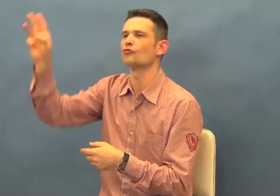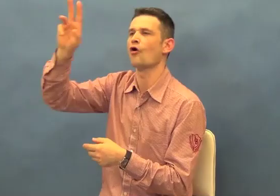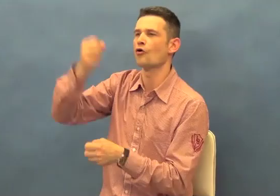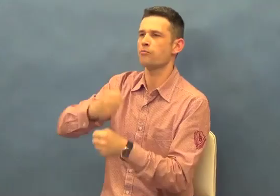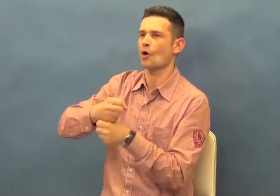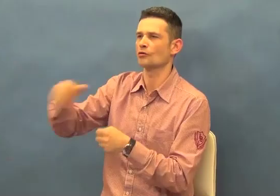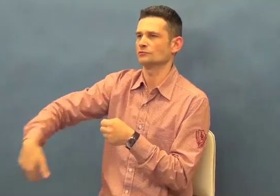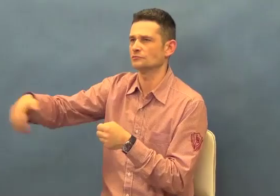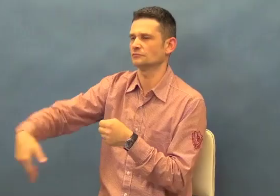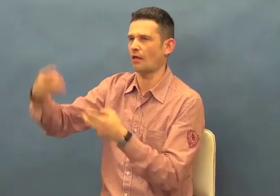Ten dół wykopał jakiś robotnik.